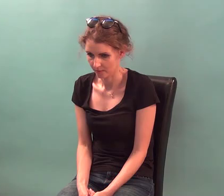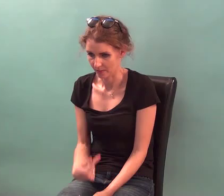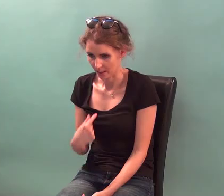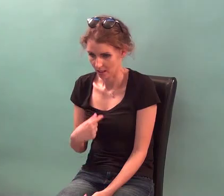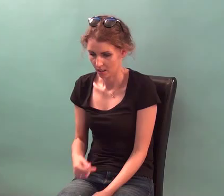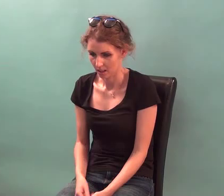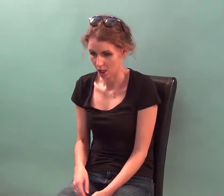Ja?